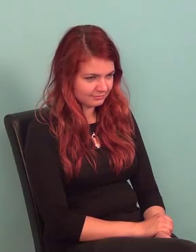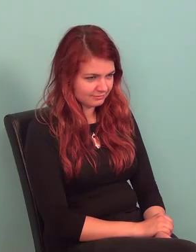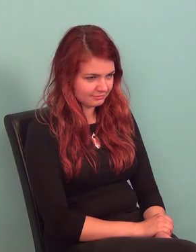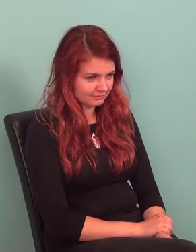Jest pusto.